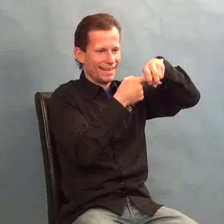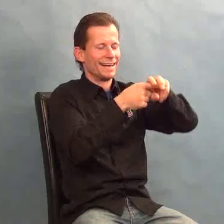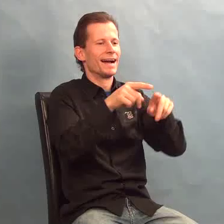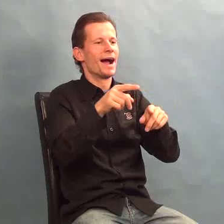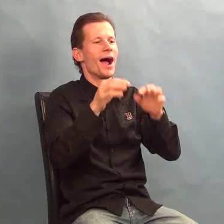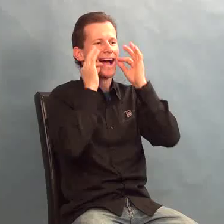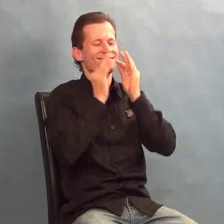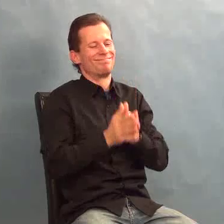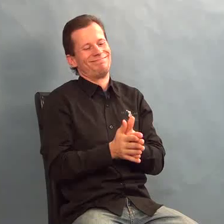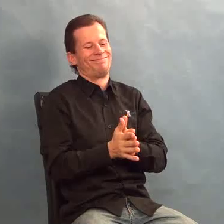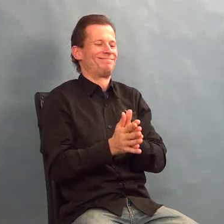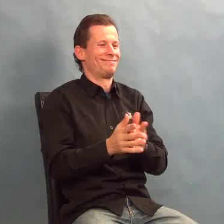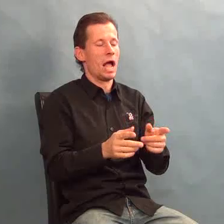Kot zacierał ręce z radości.